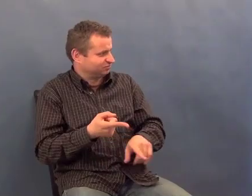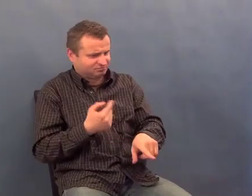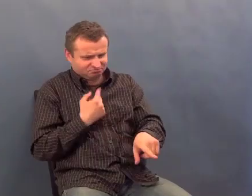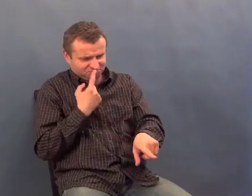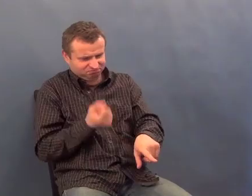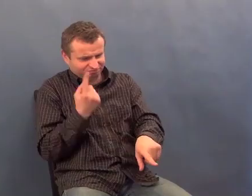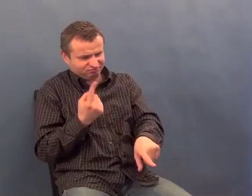Dziwne.